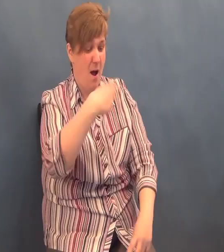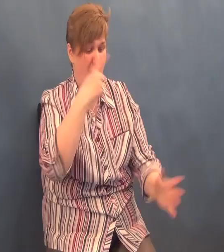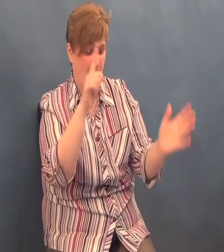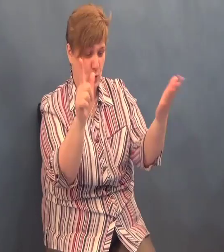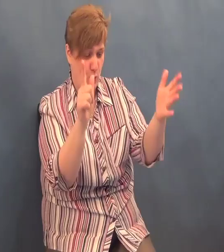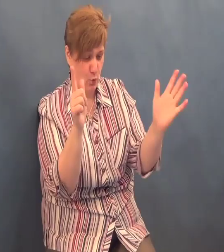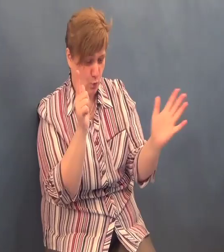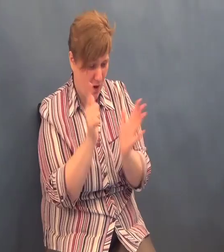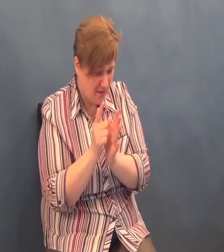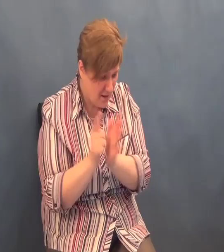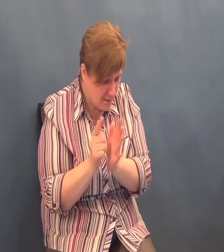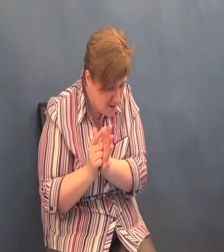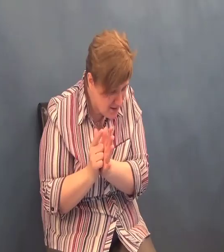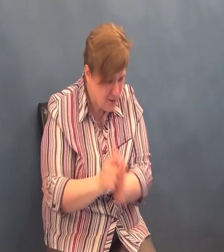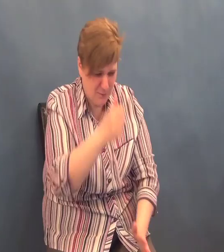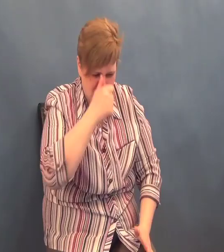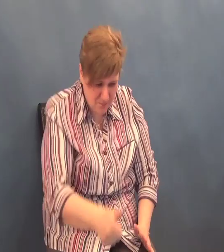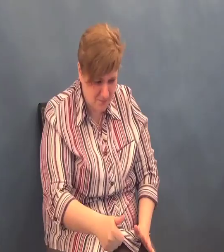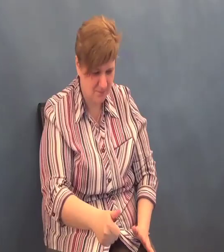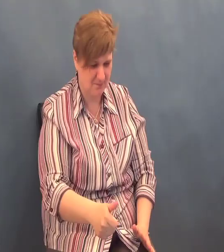Zobacz, siedemnastego nie da rady.